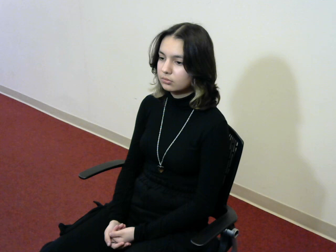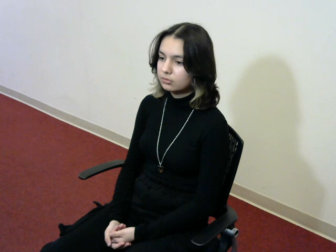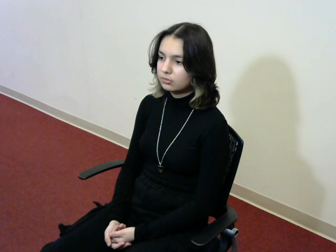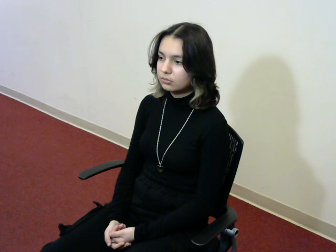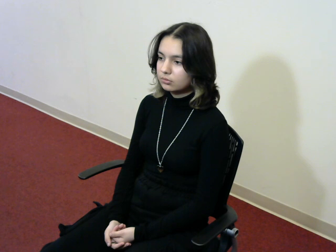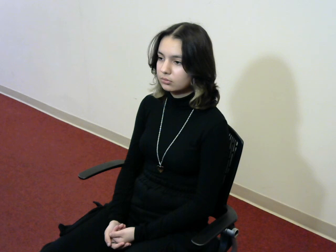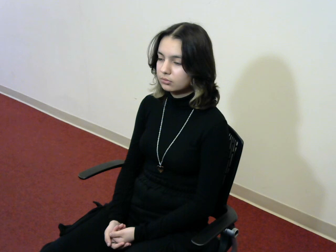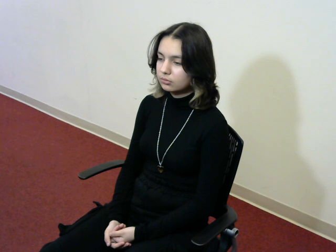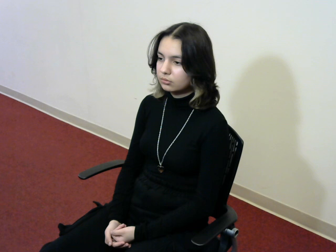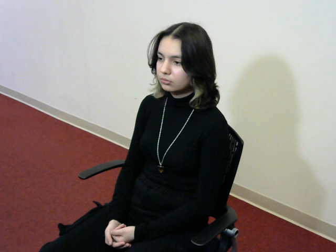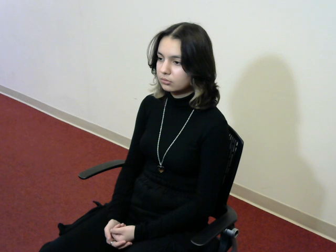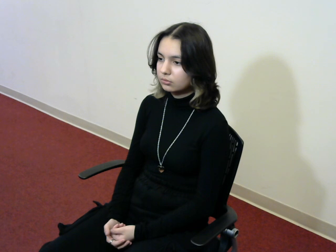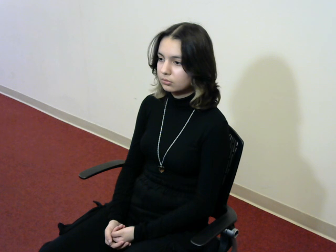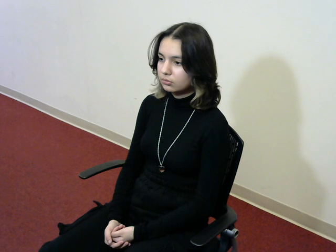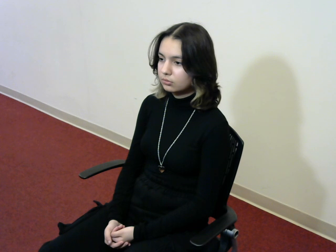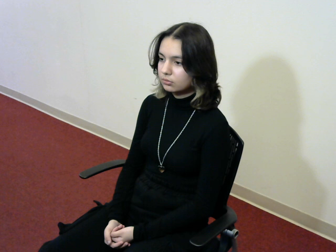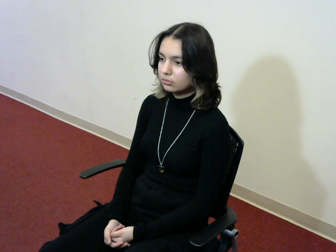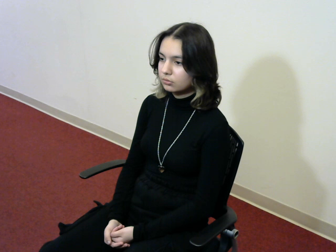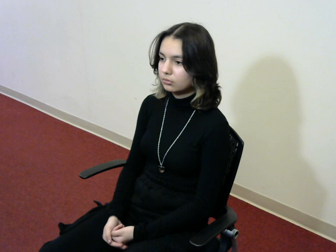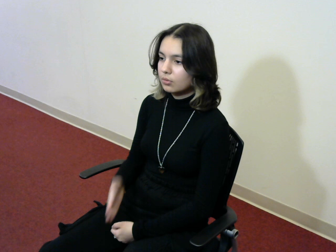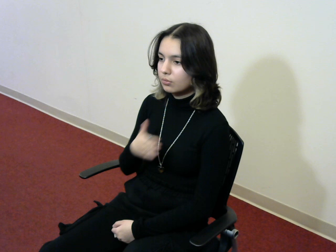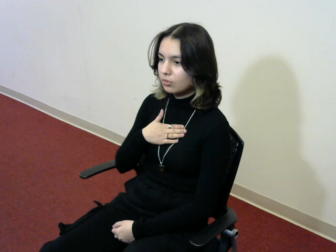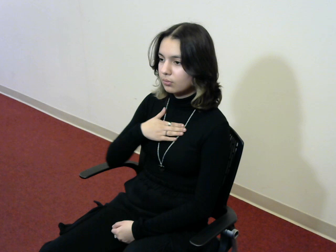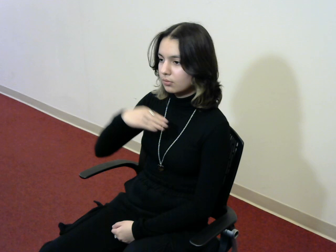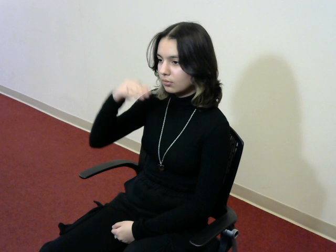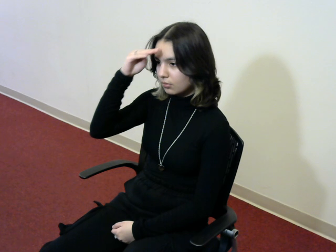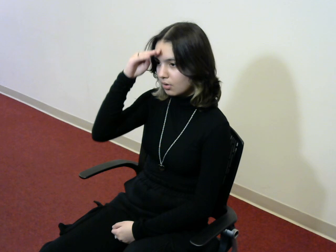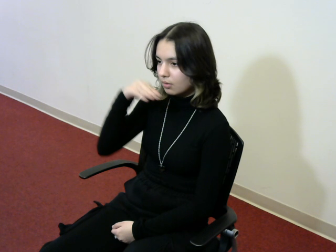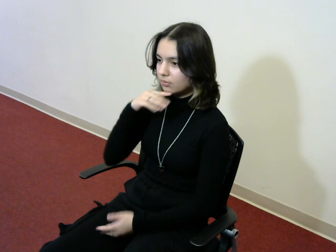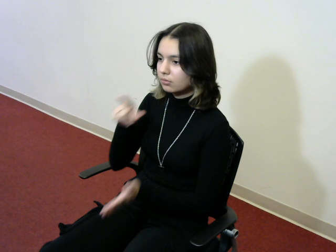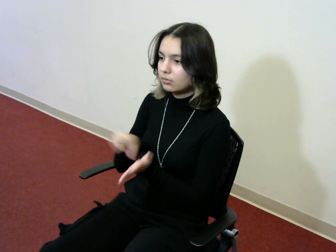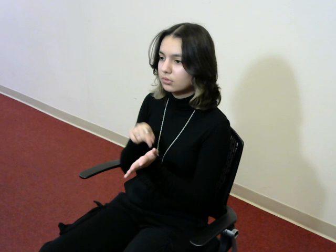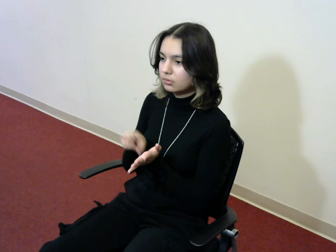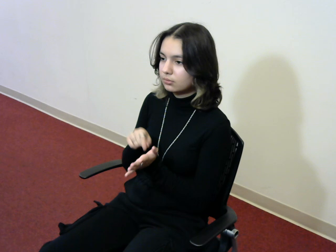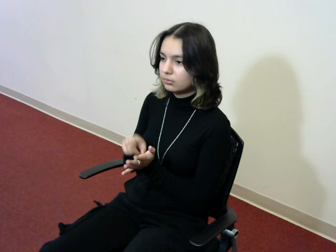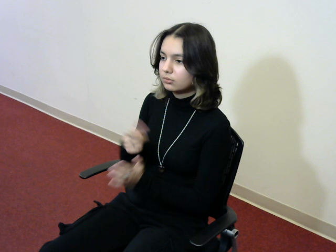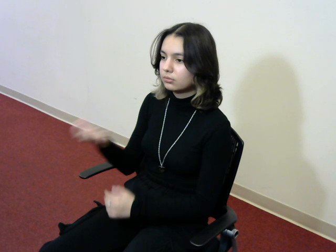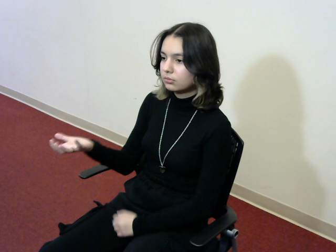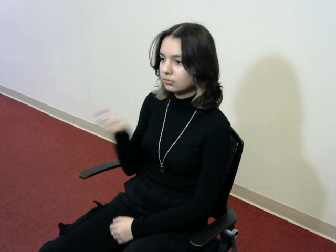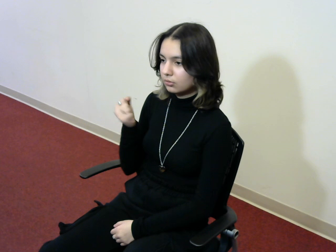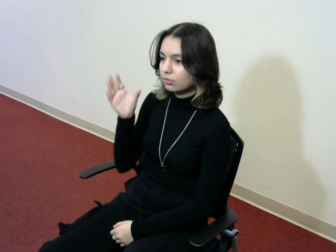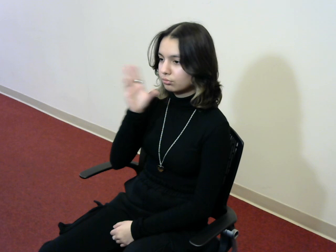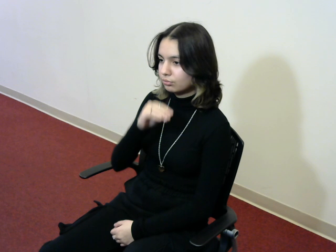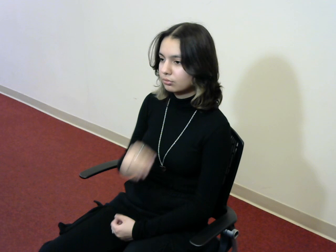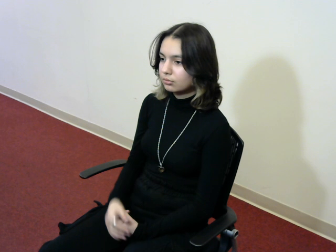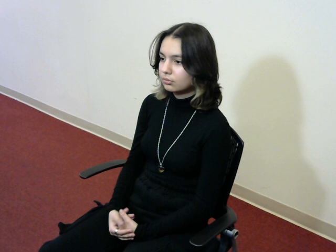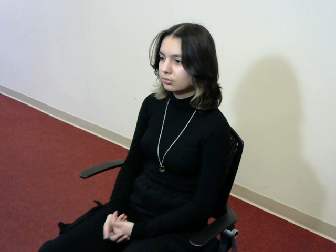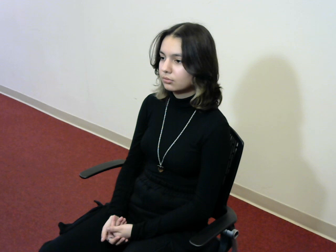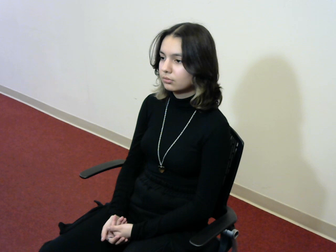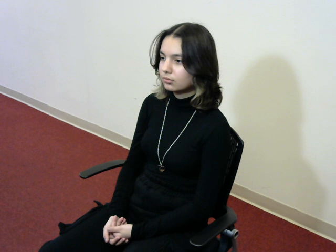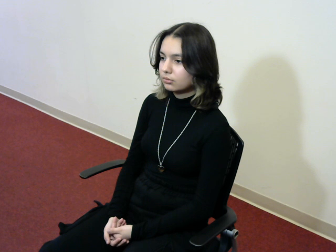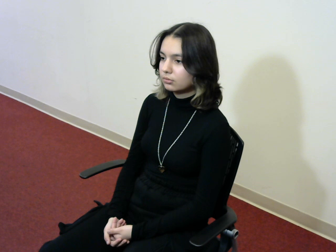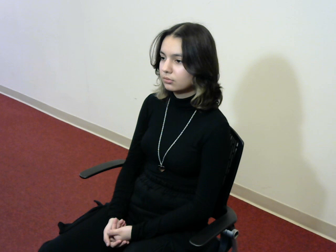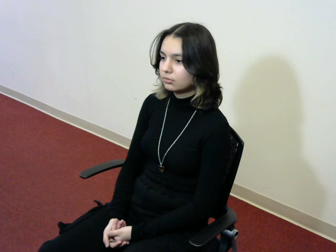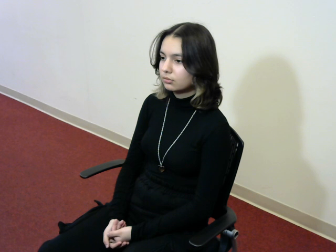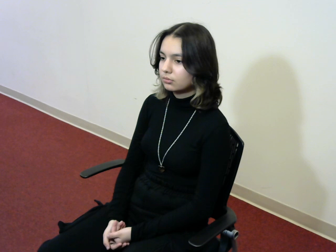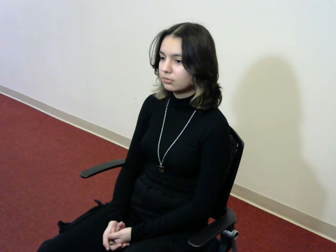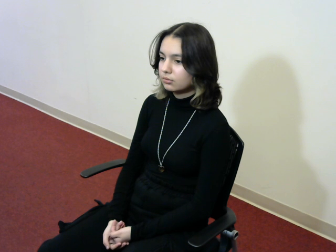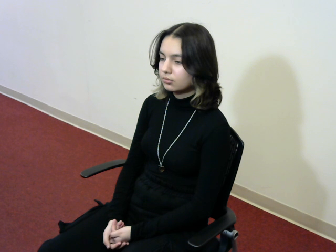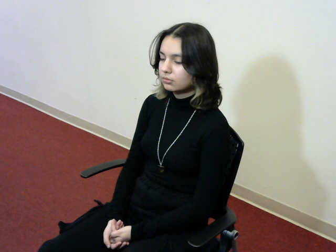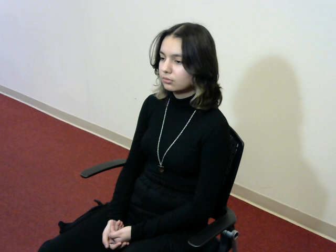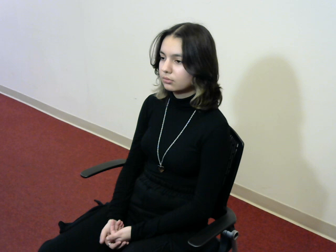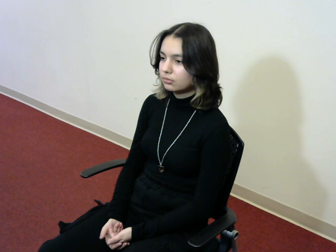Mən atamın pensiyasını ala bilərəm?